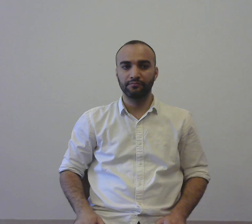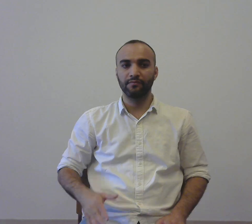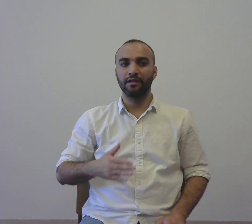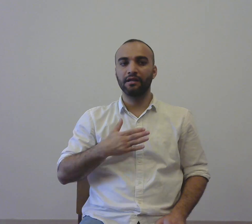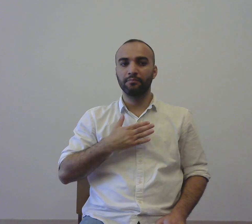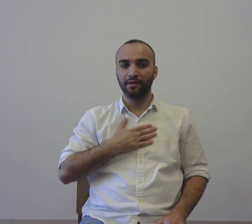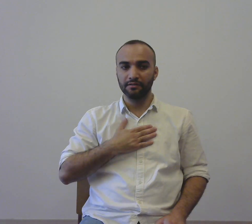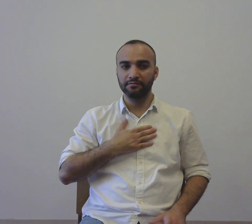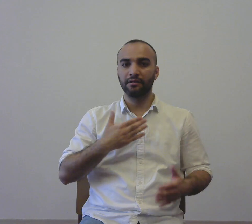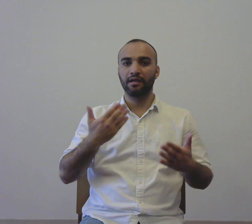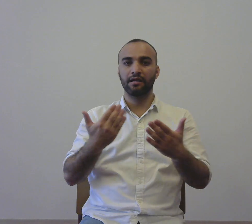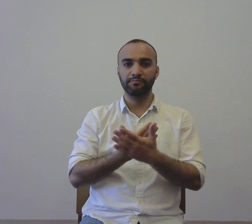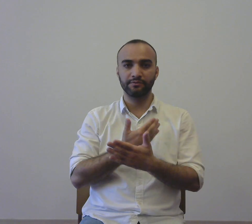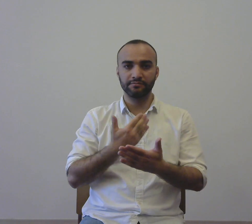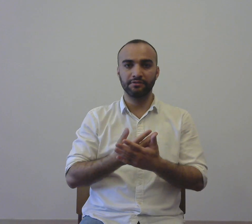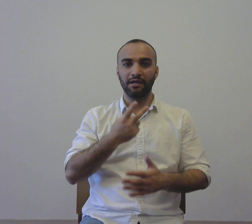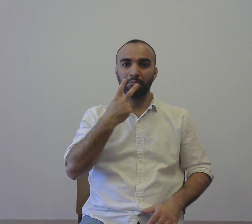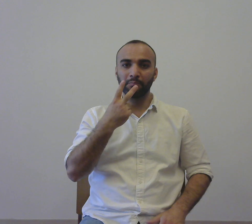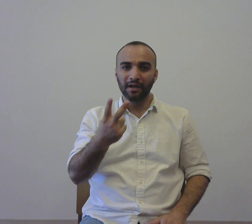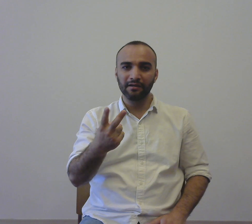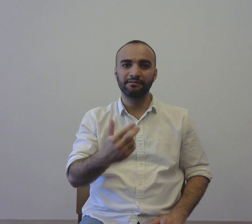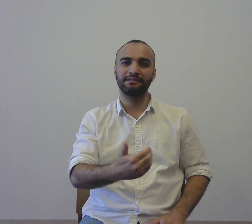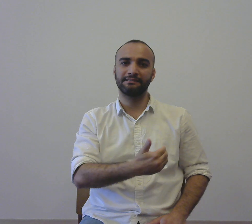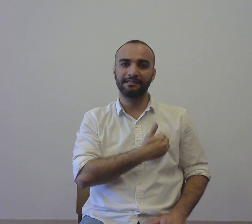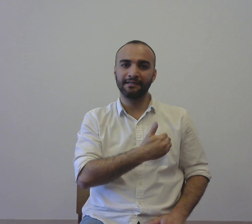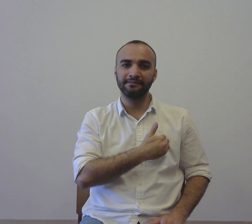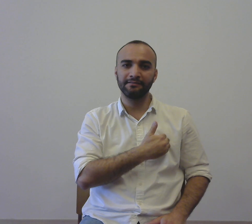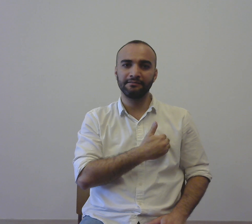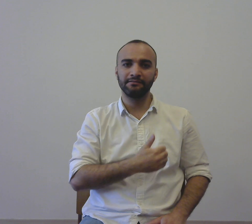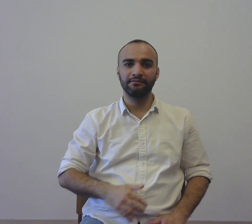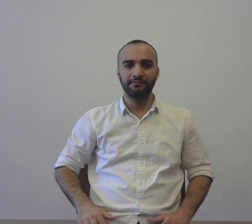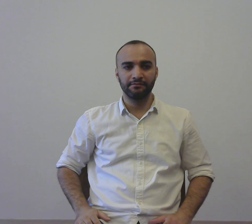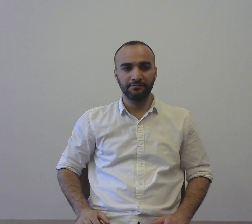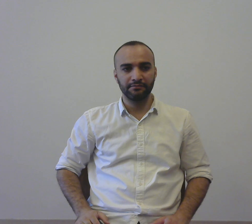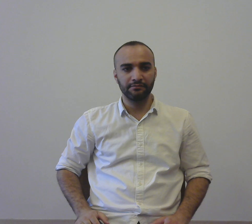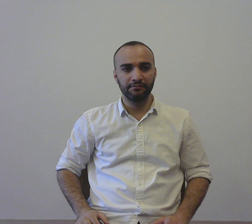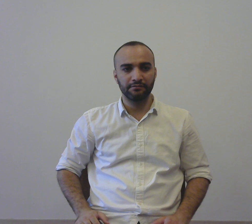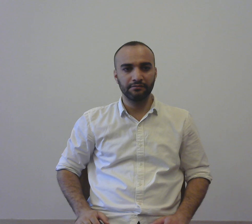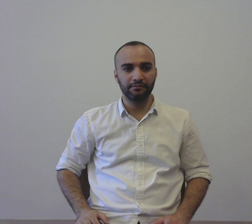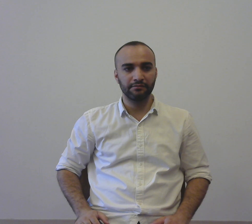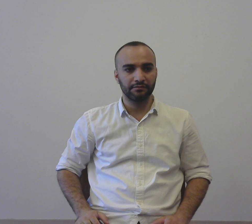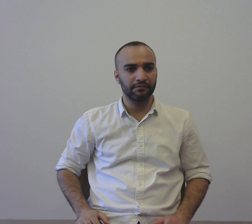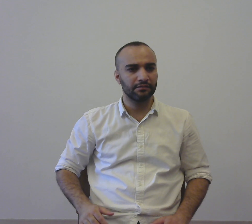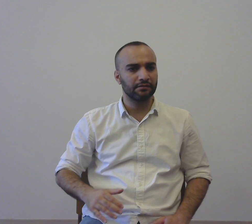Mən xəbərlərə baxmaq istəyirəm